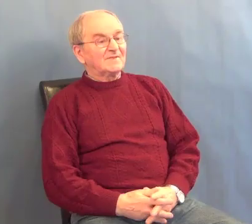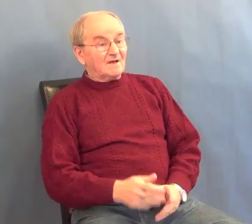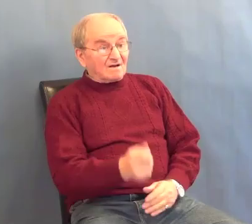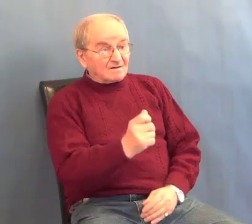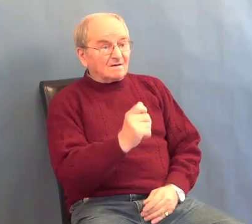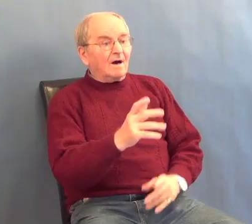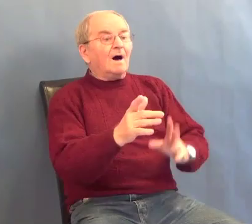Łowić?